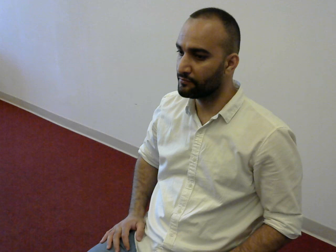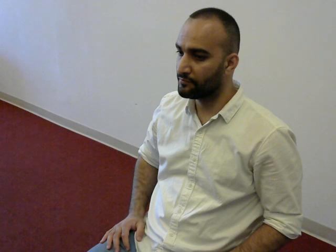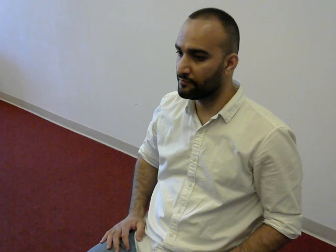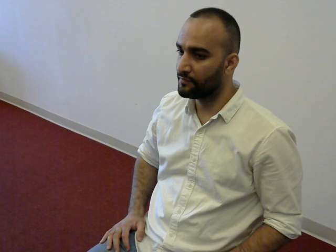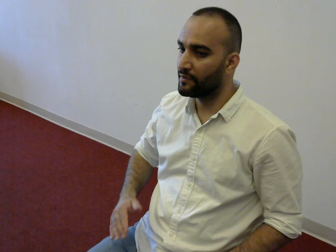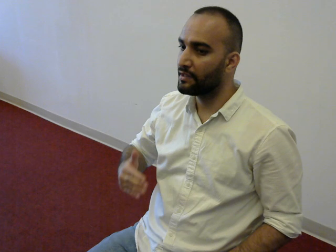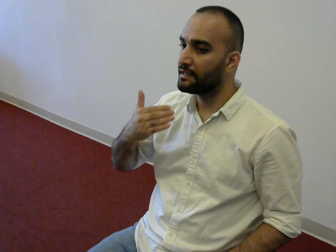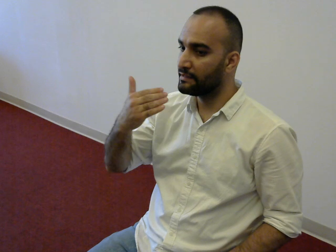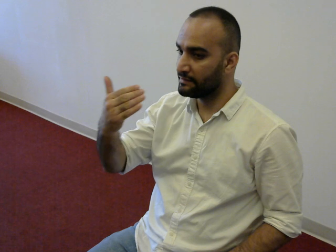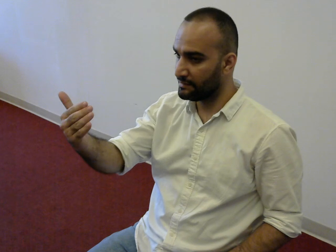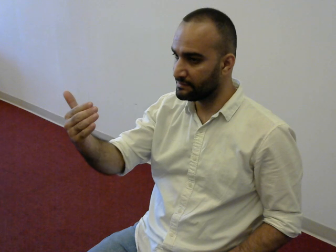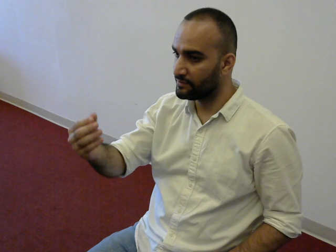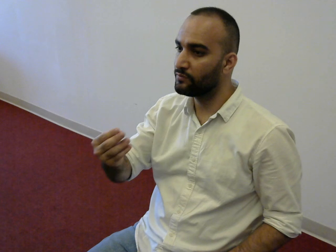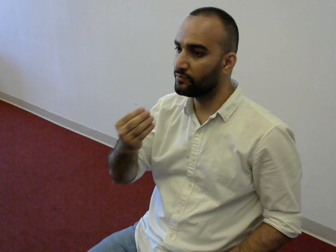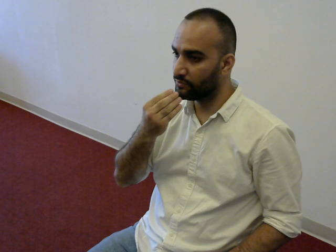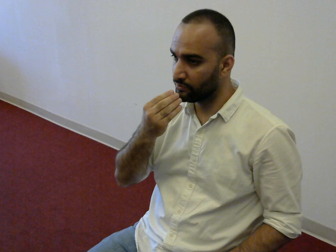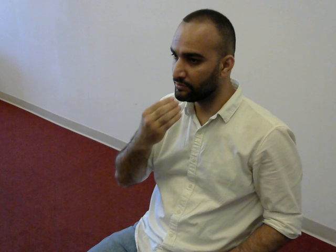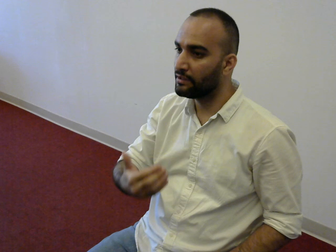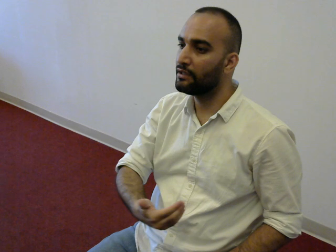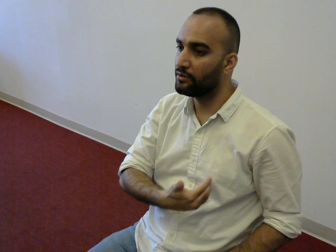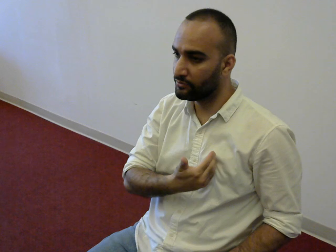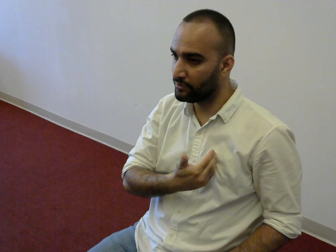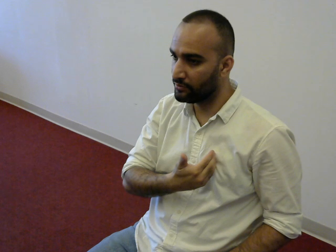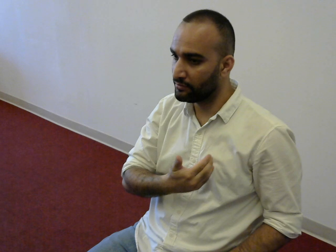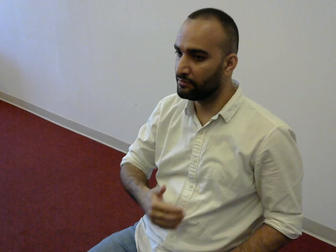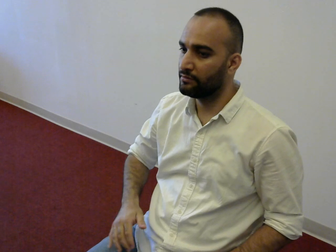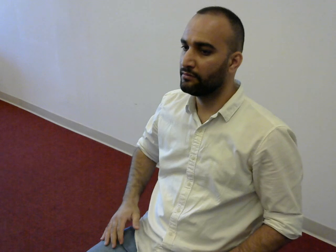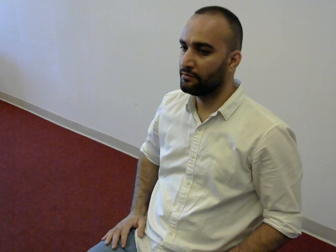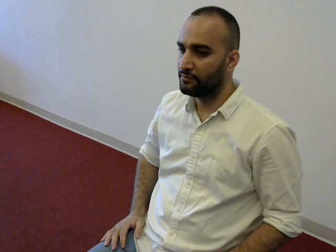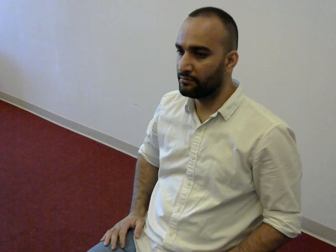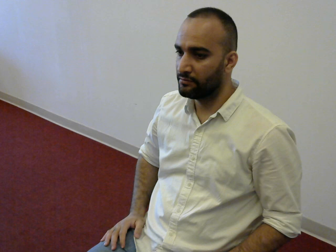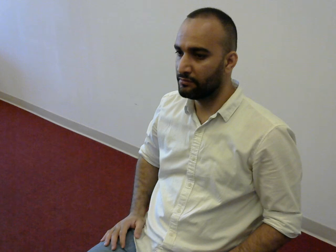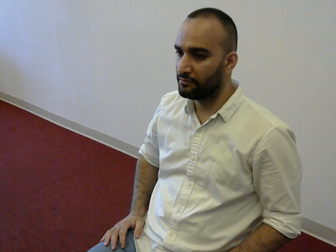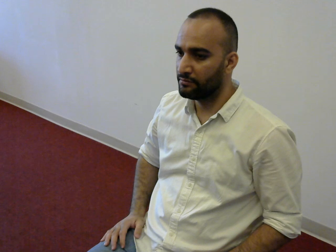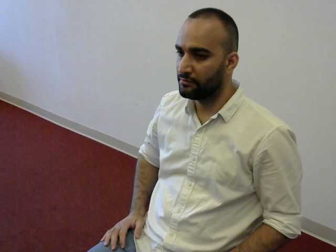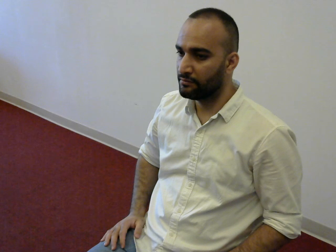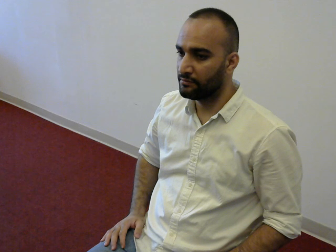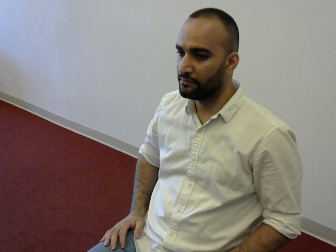Siz yemək istəyirsiniz?